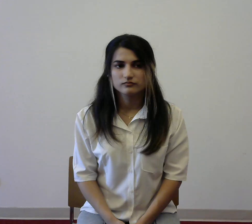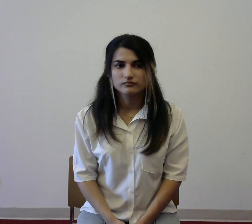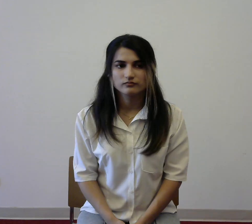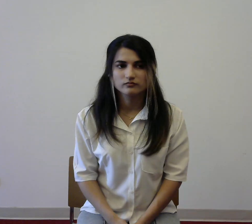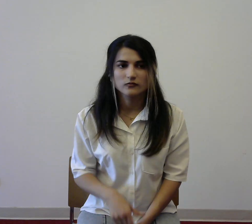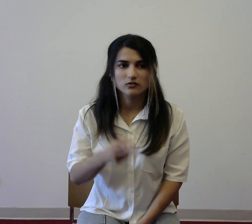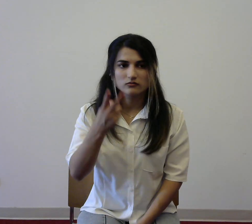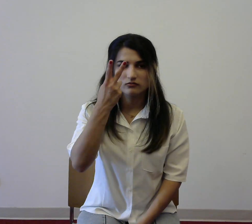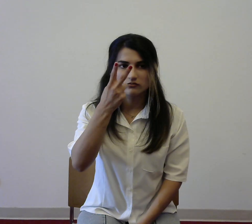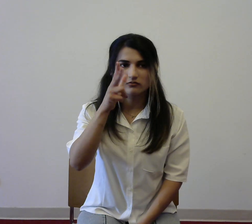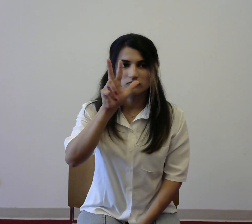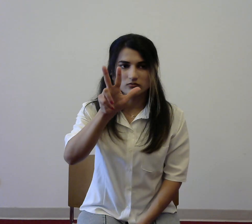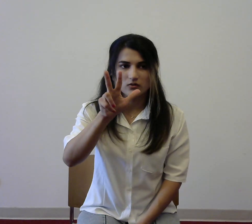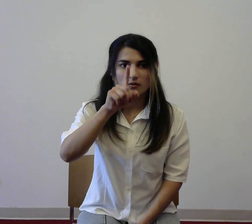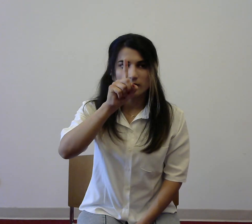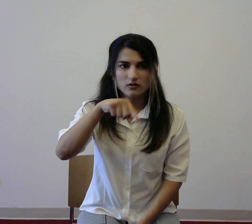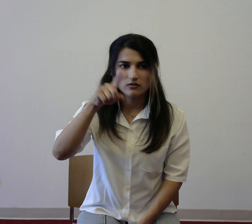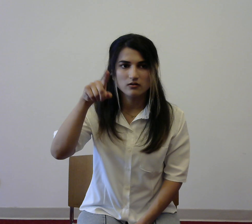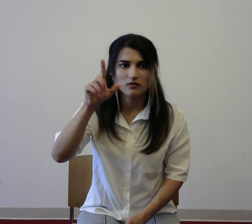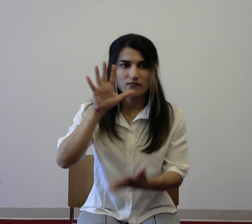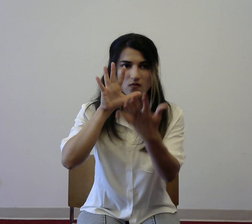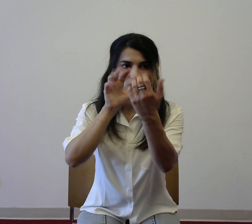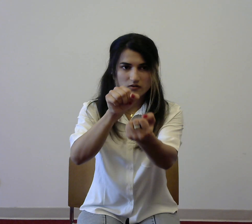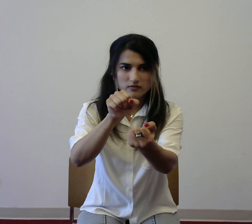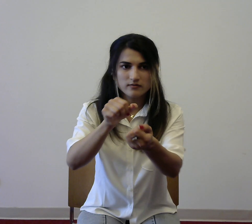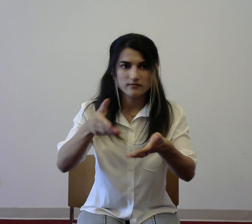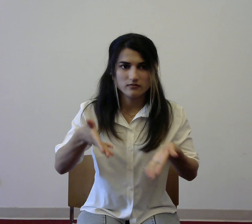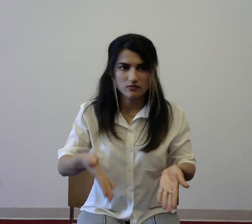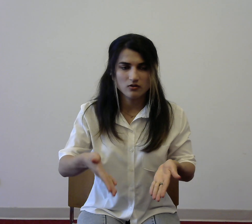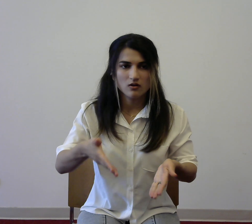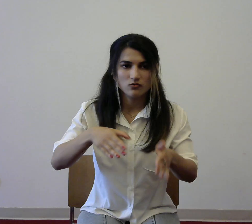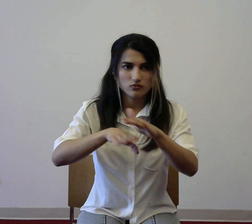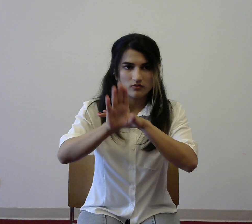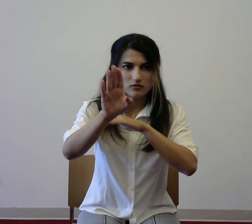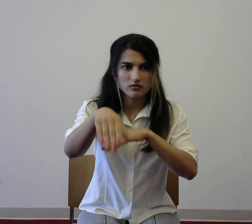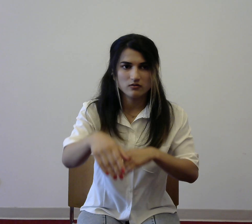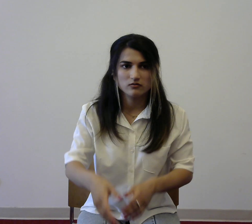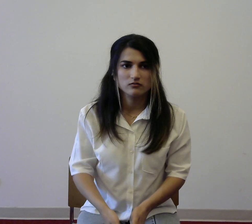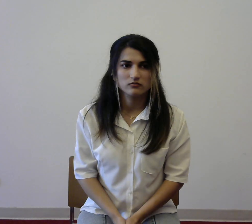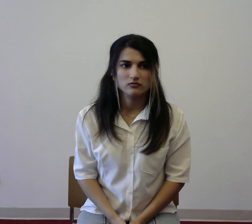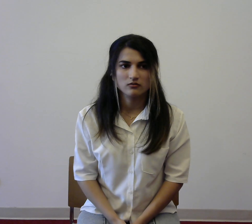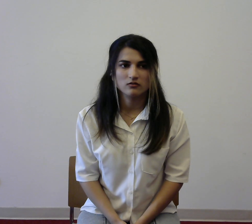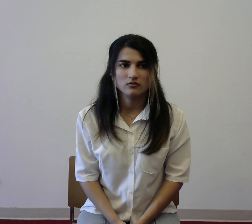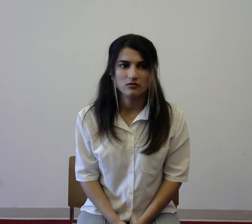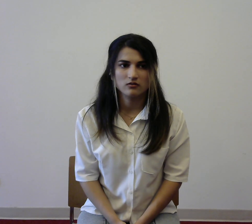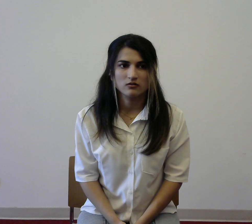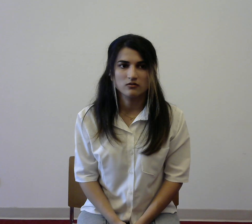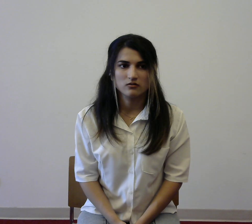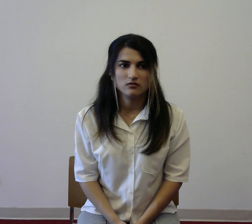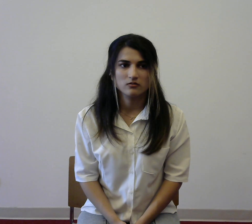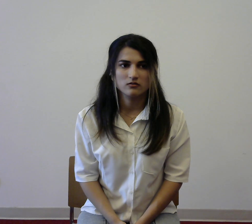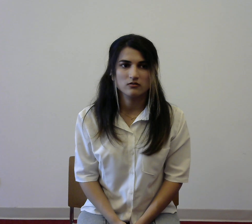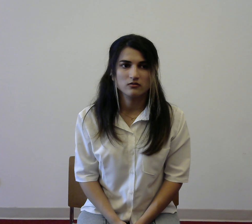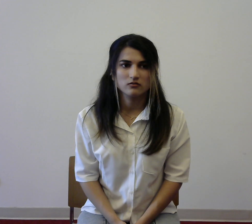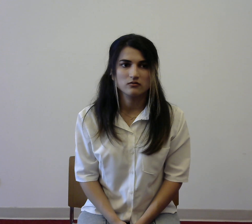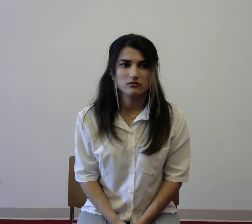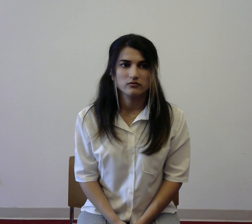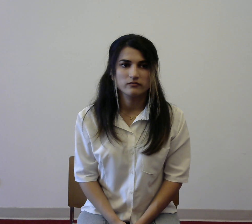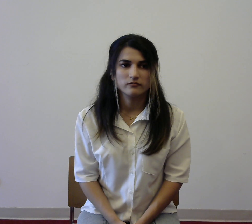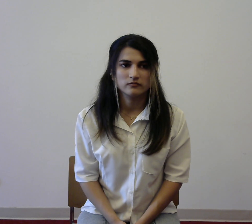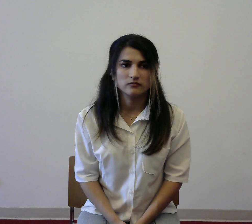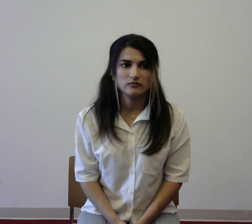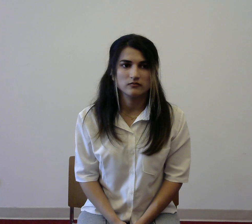23 saylı avtobus burdan keçir?